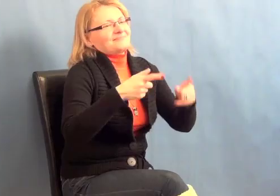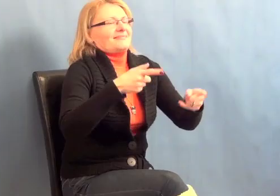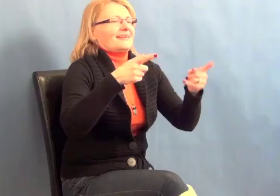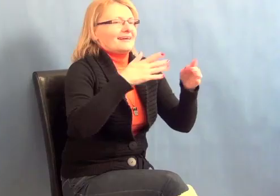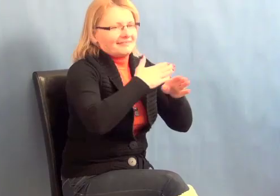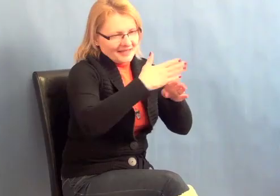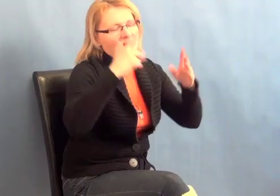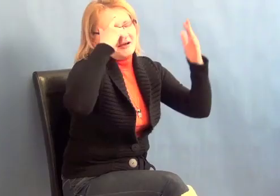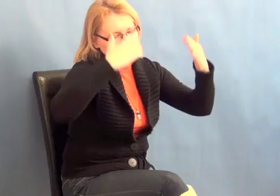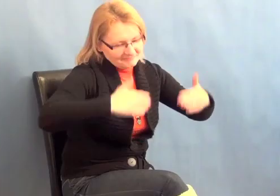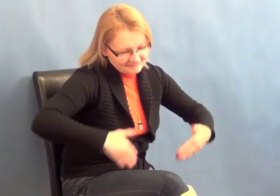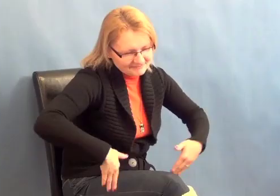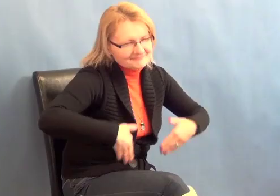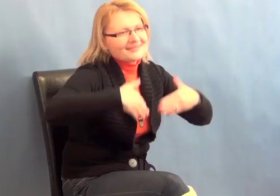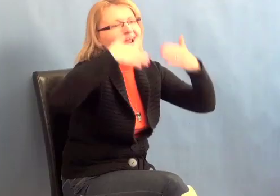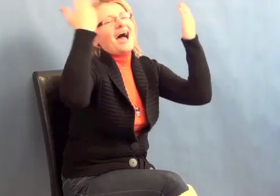Dalej... Nadchodzi ranek.